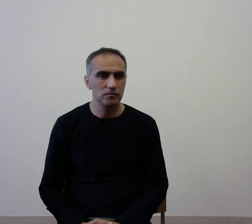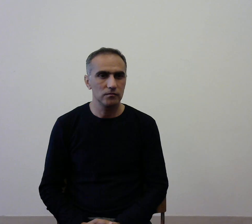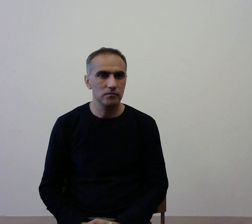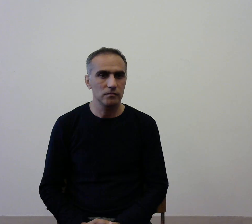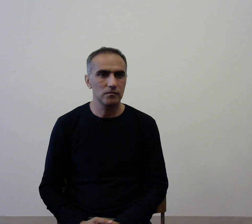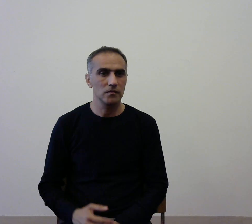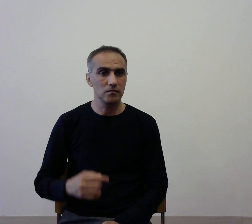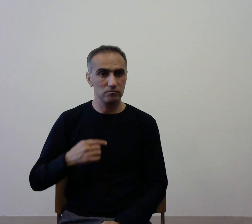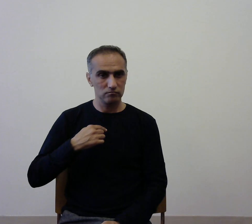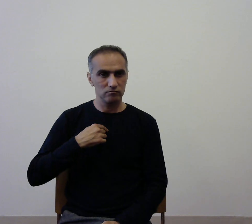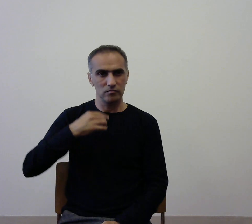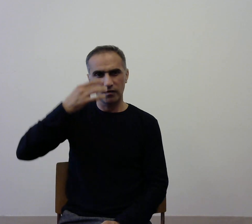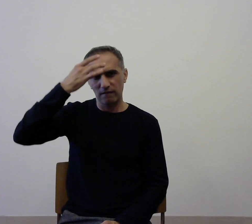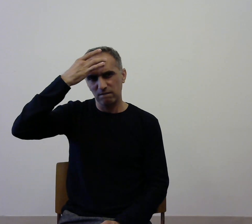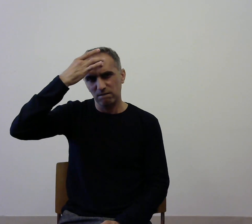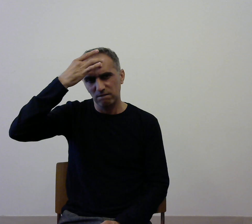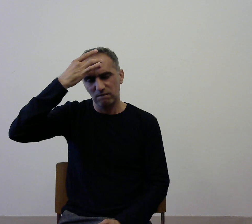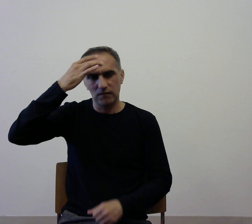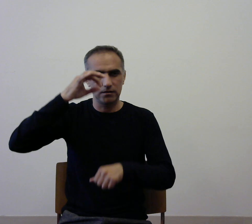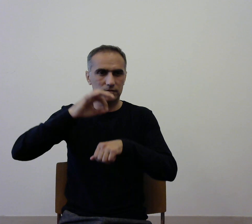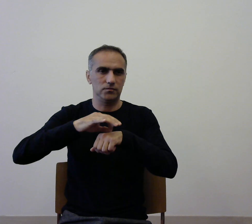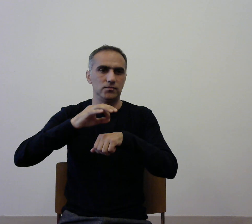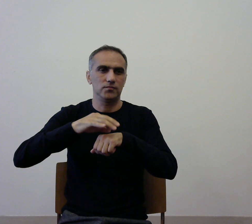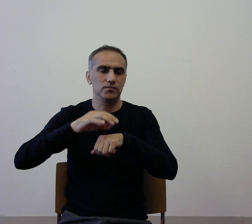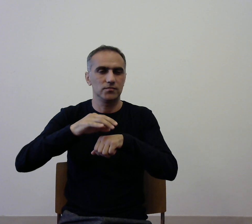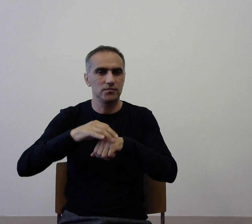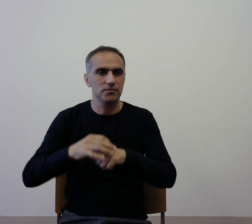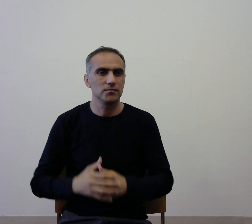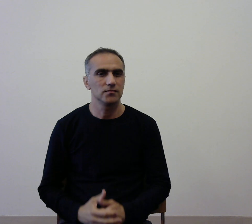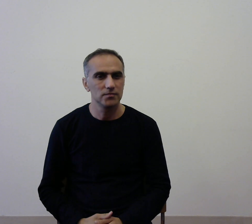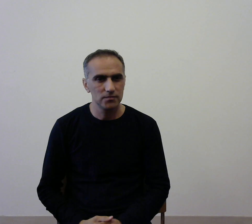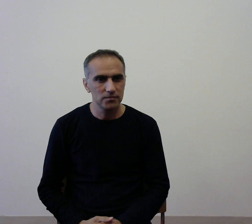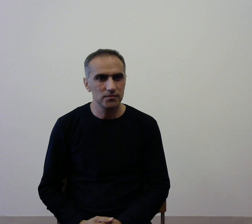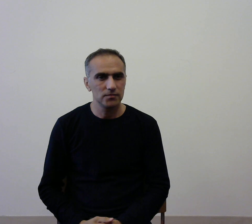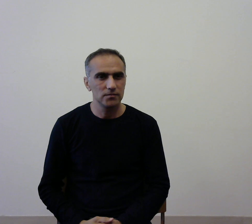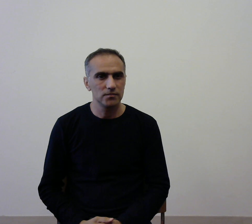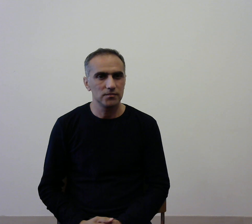Mənim başım ağrıyır